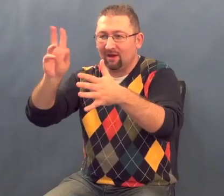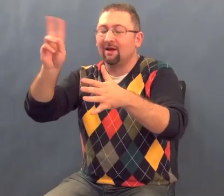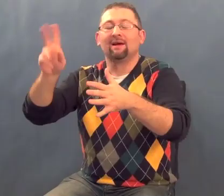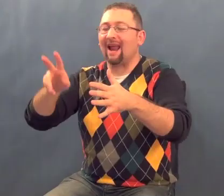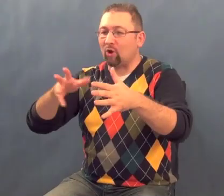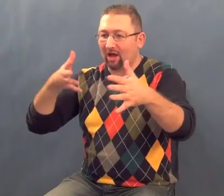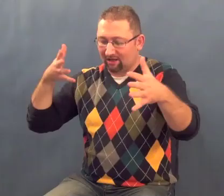Nie, ktoś...